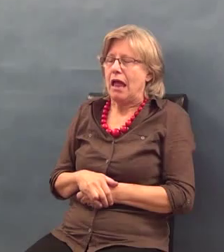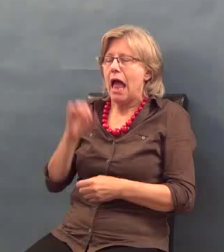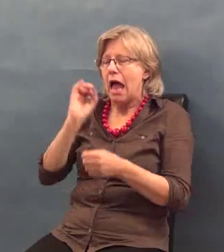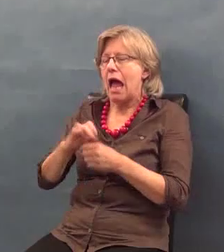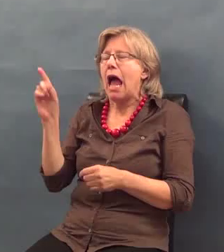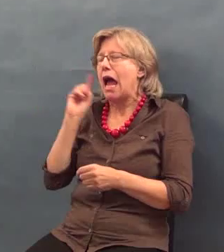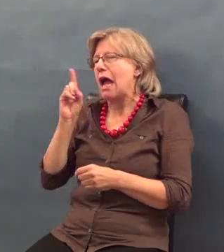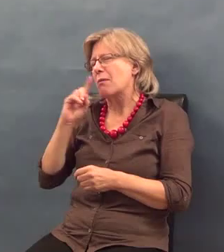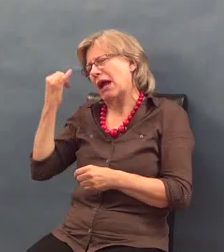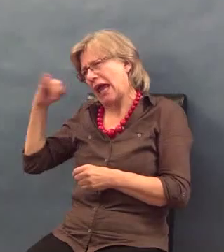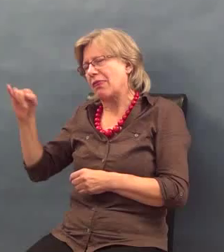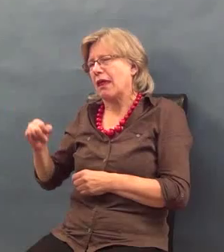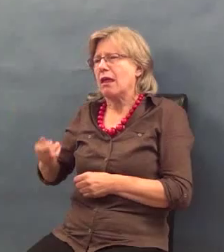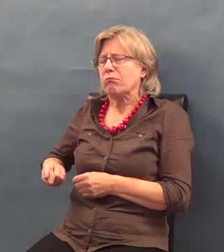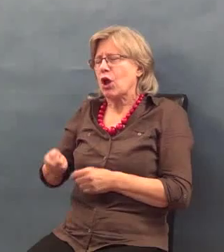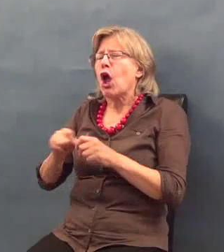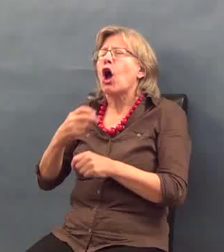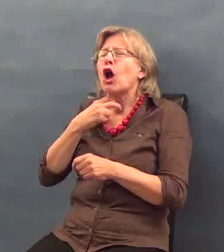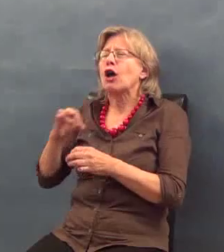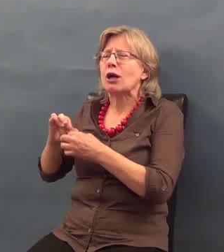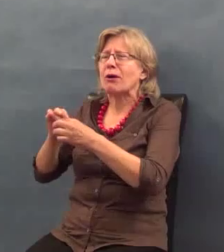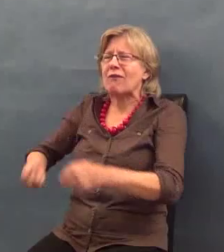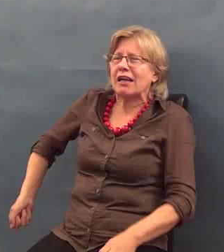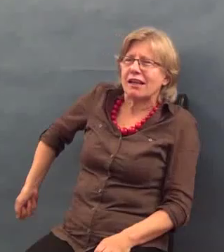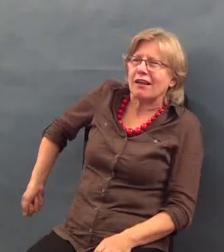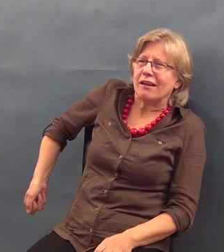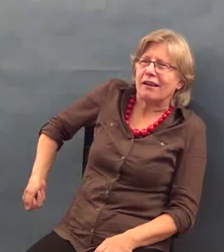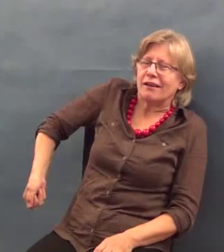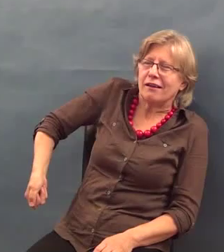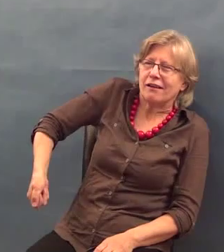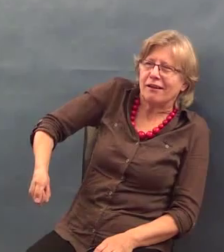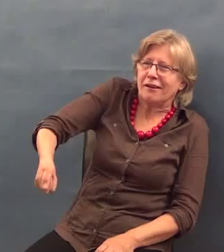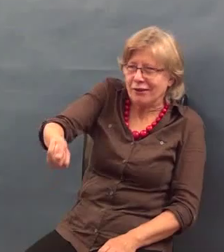Inny mężczyzna prowadzi kozę.